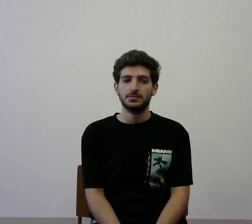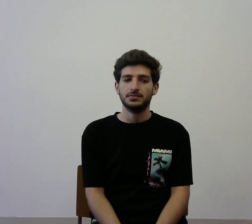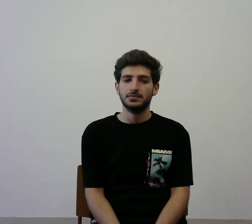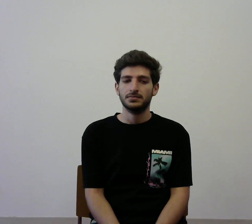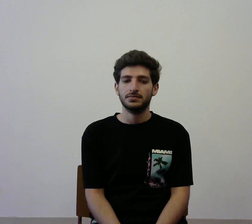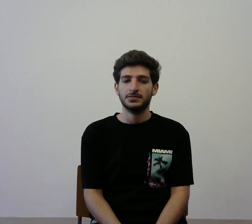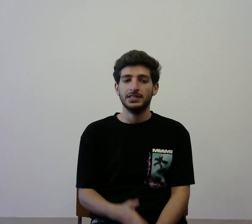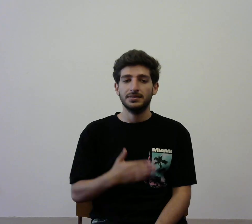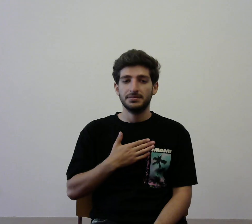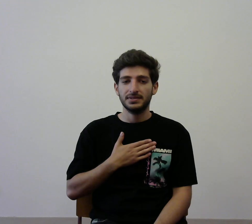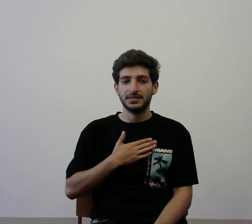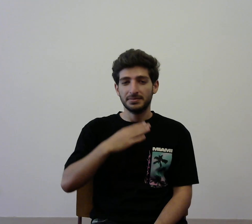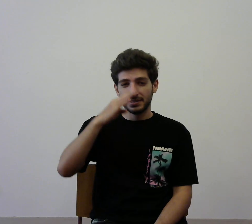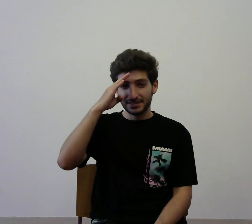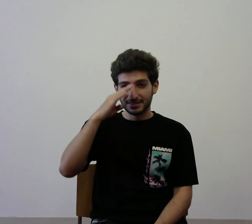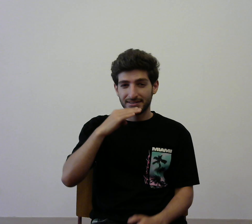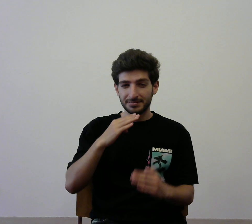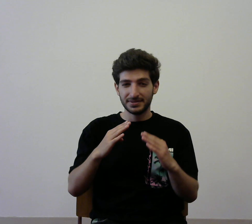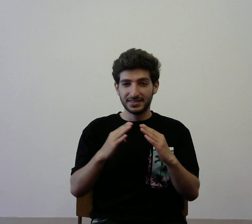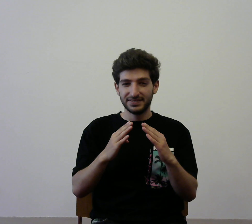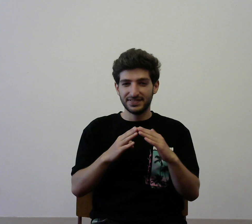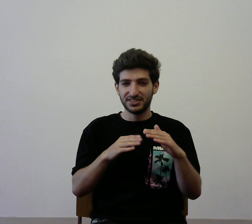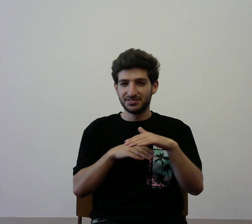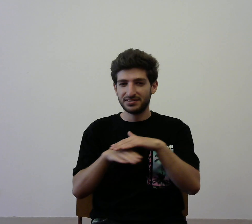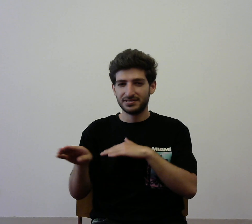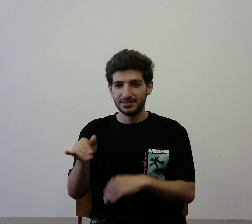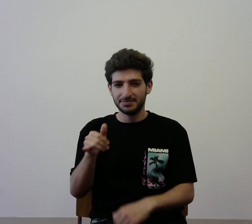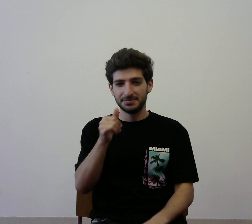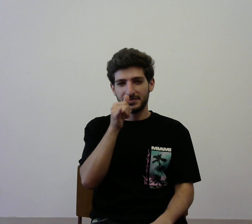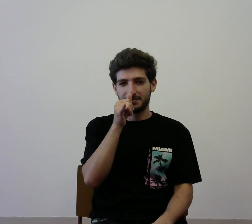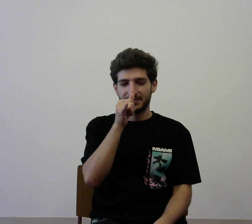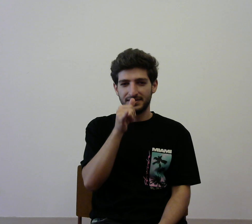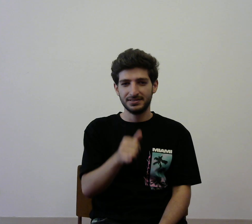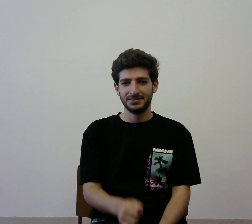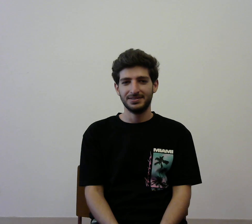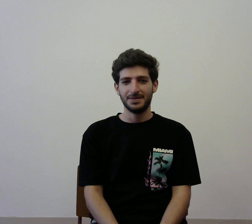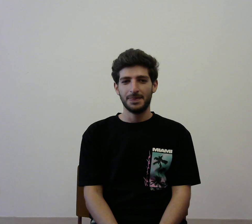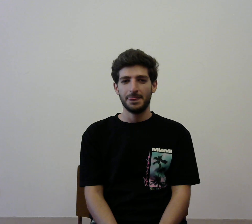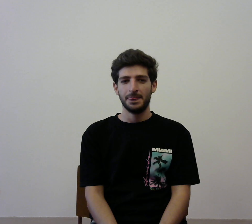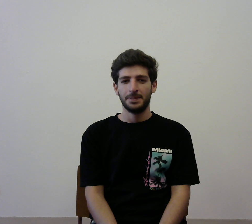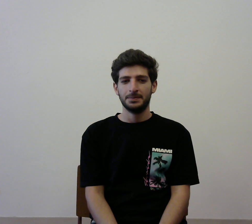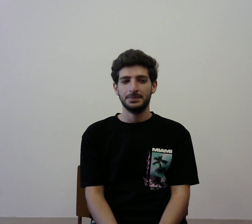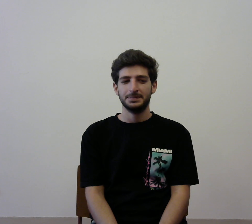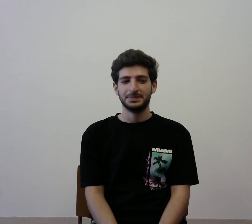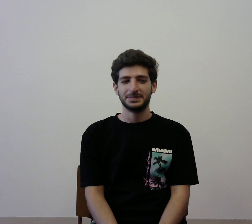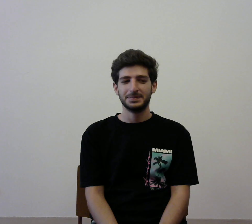Mənim atam evdən çıxa bilmir